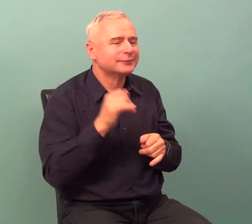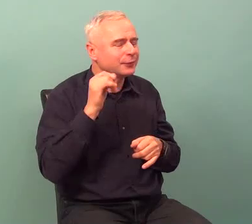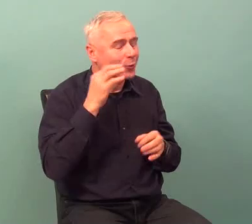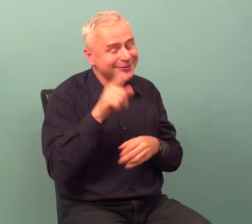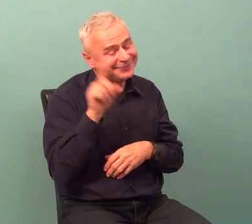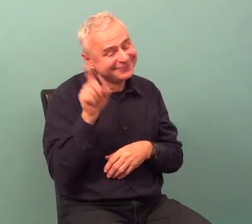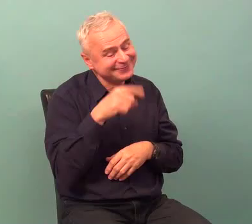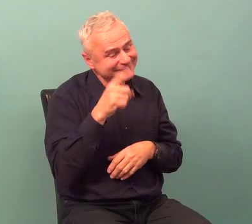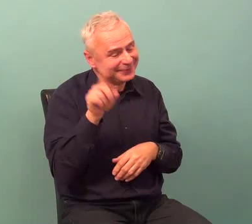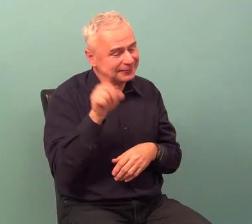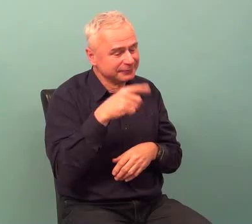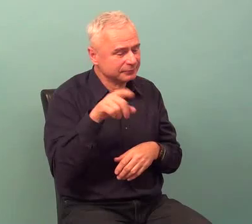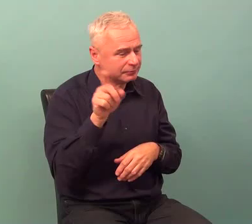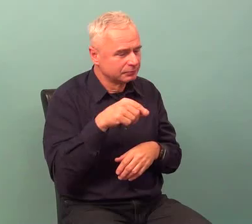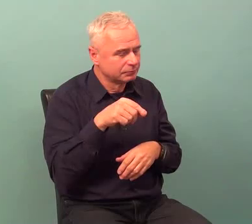Kot przygląda się jej jak się huśta.